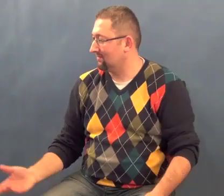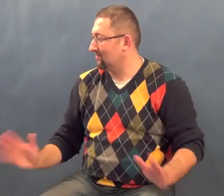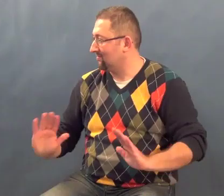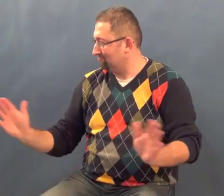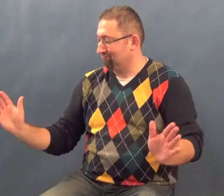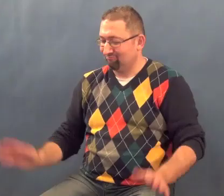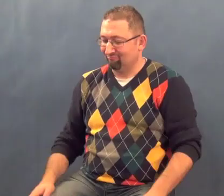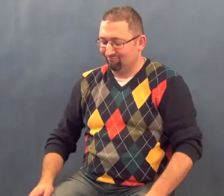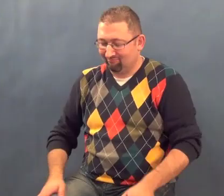Już.